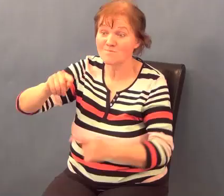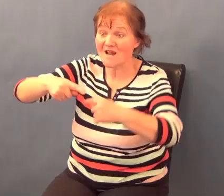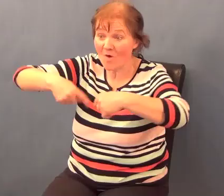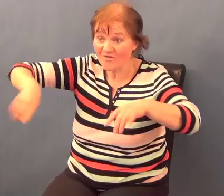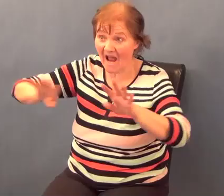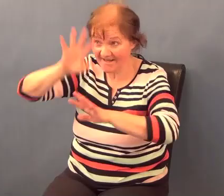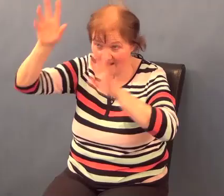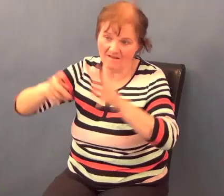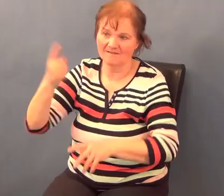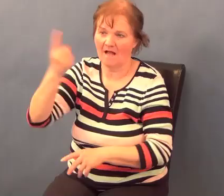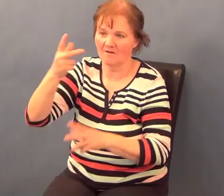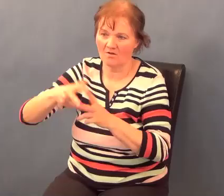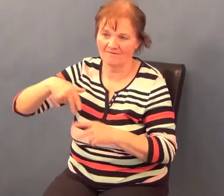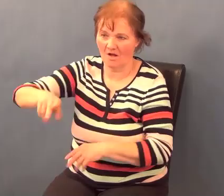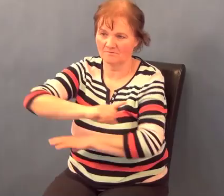Na fontannę koniom zakaz wstępu.